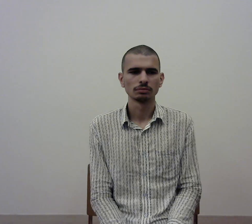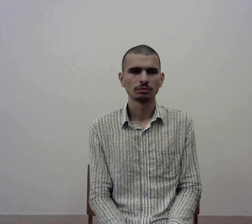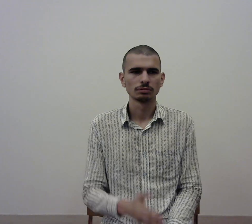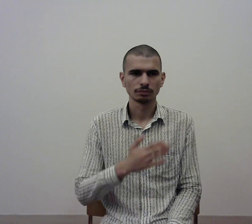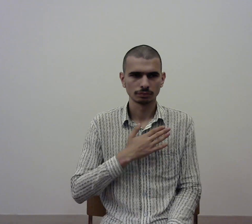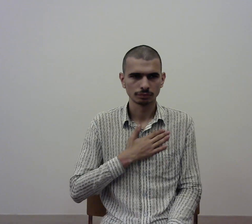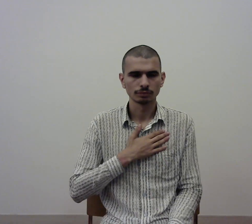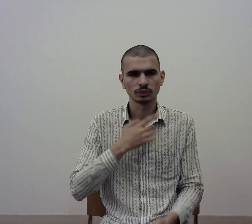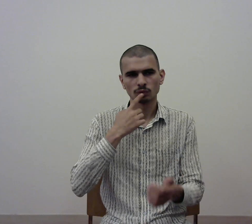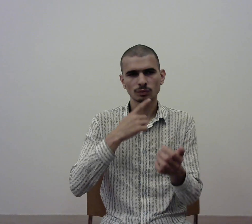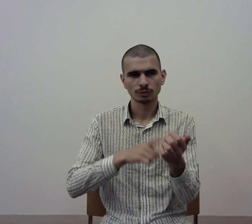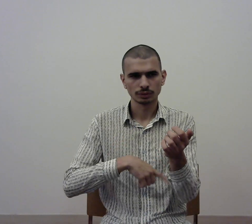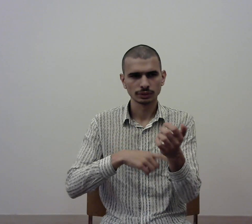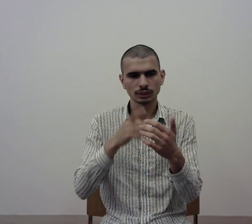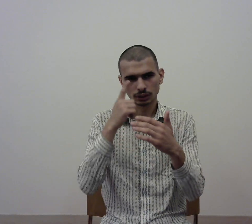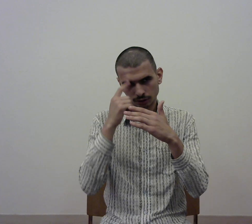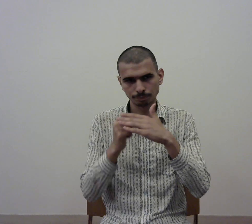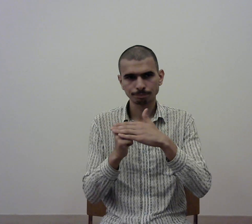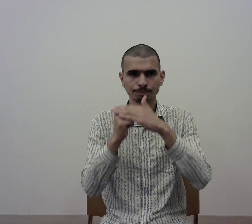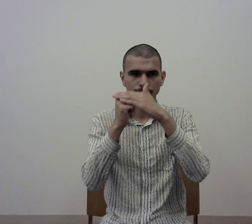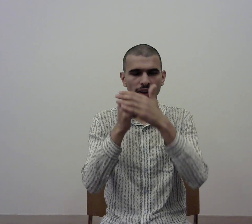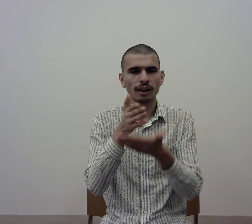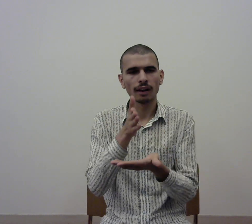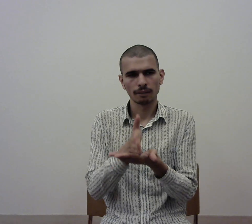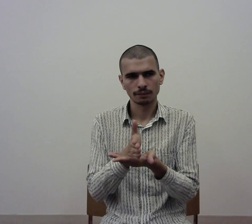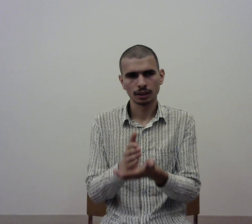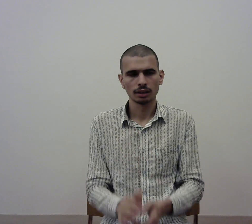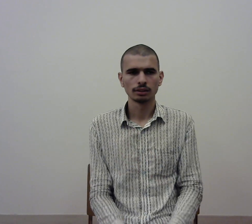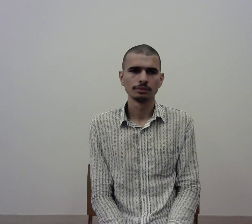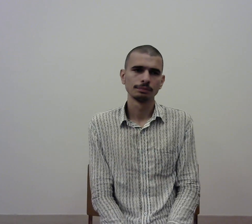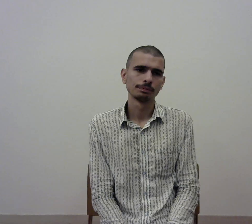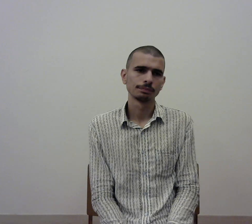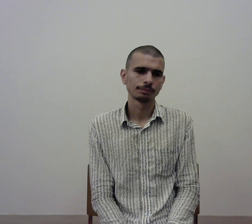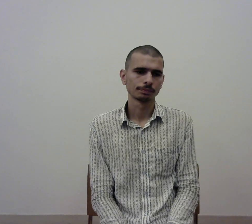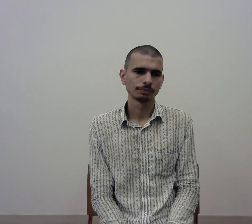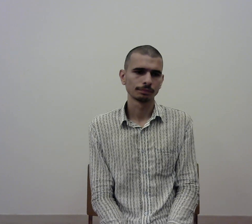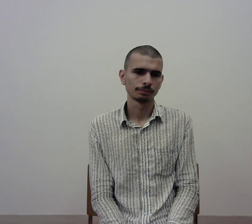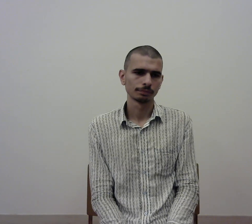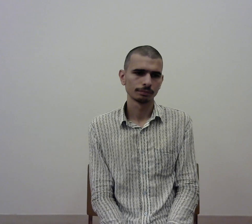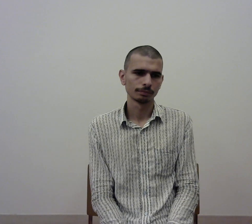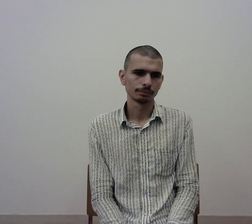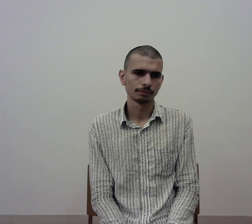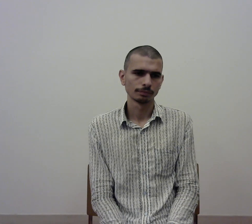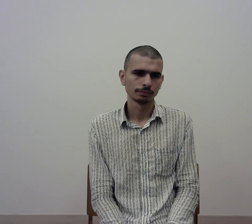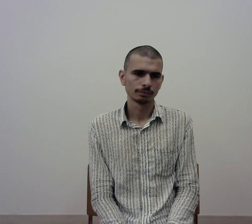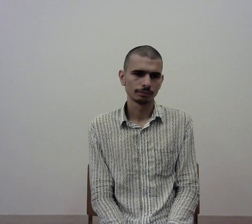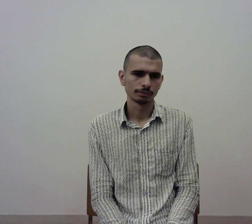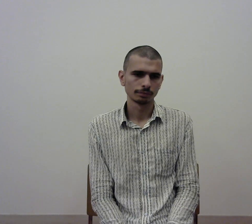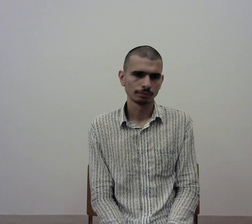Mənim qan təzyiqim var